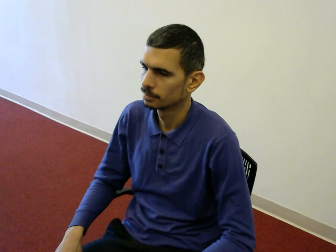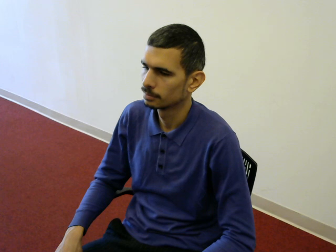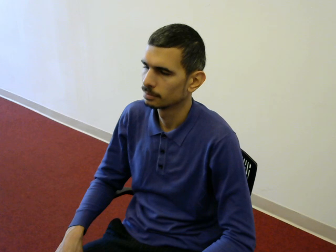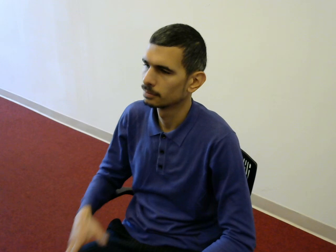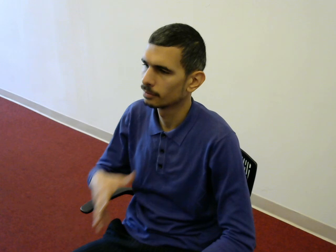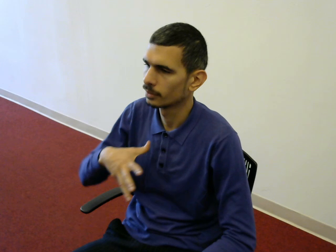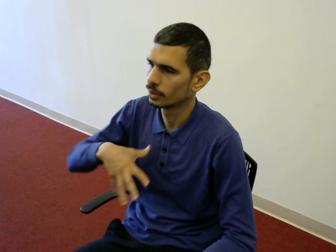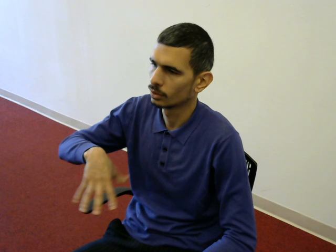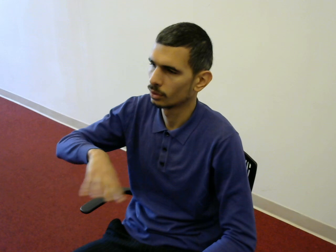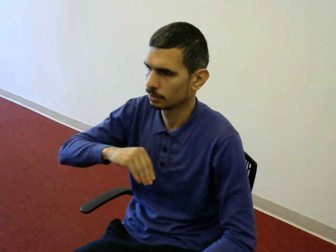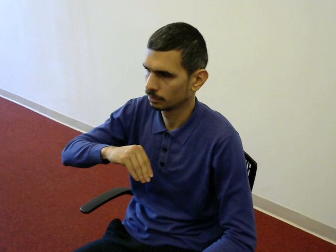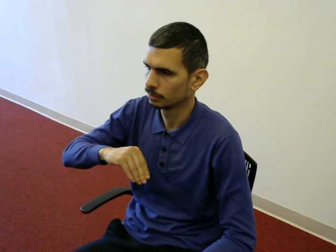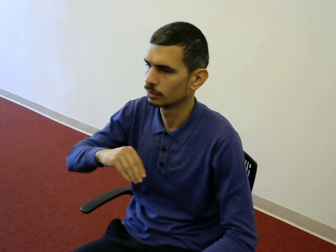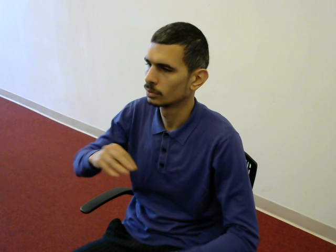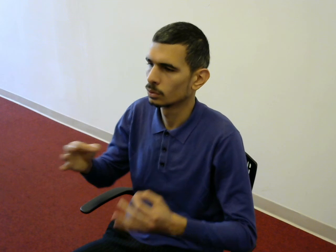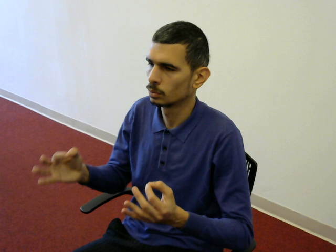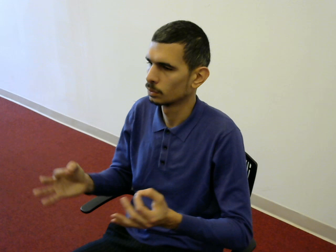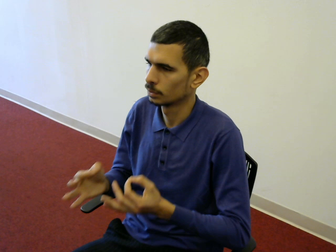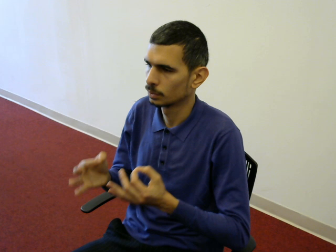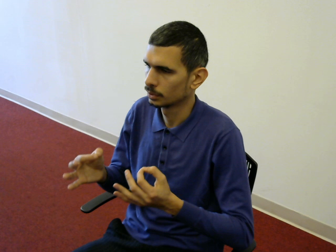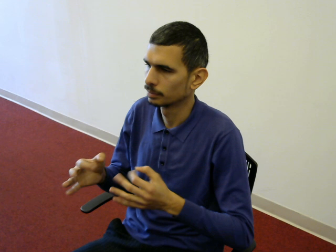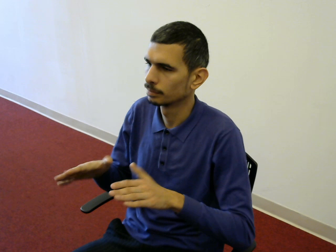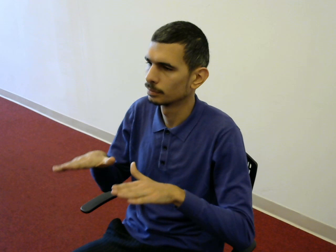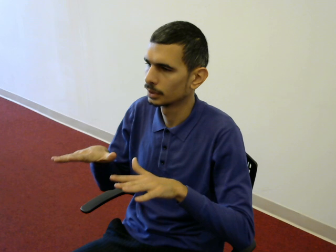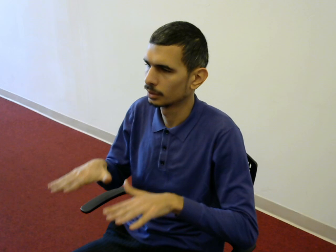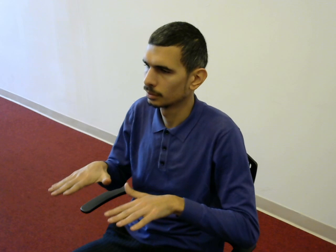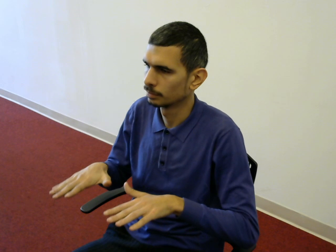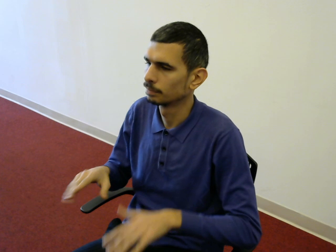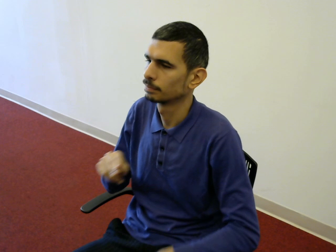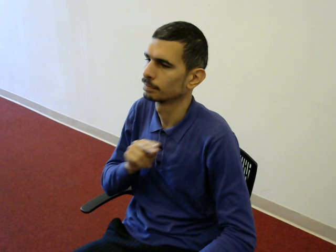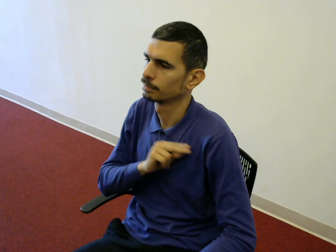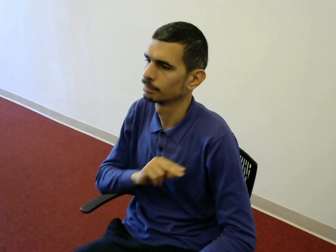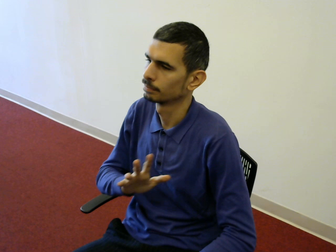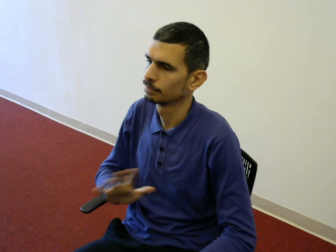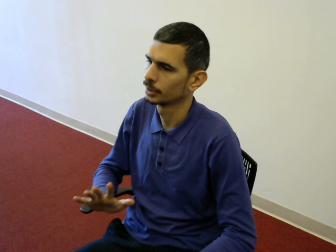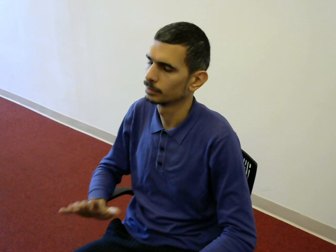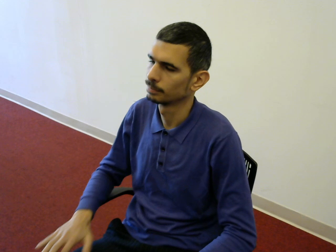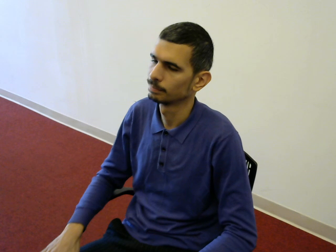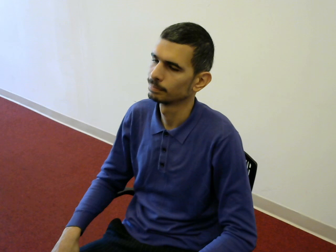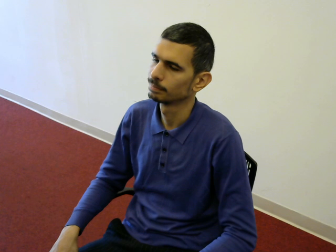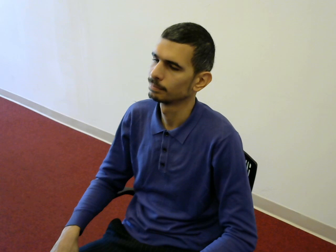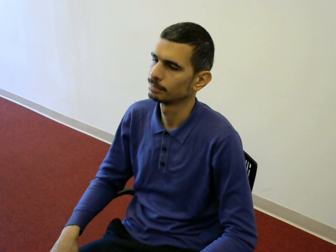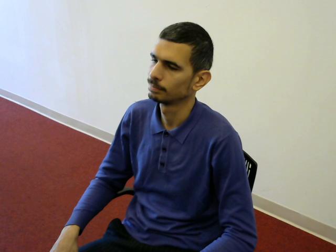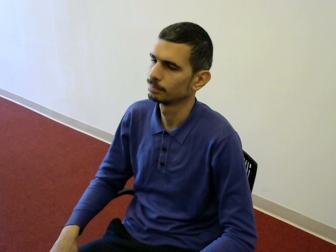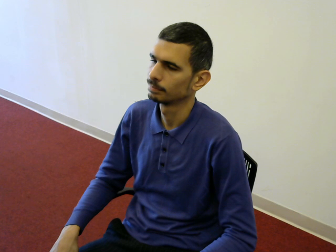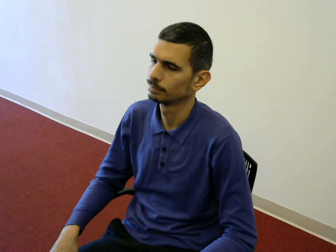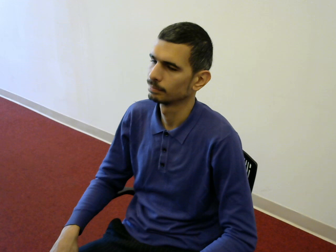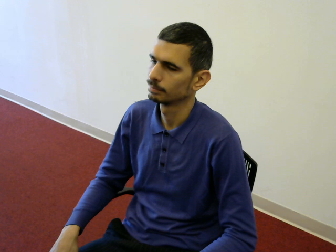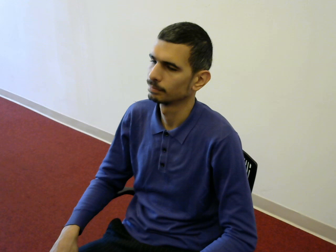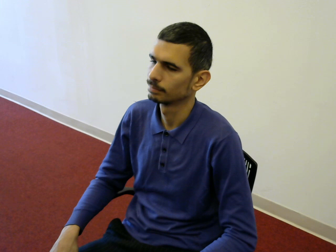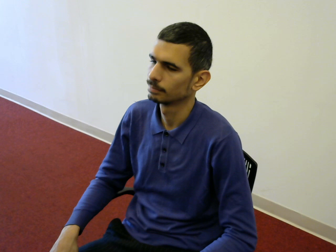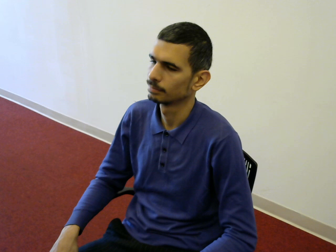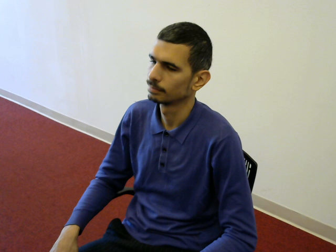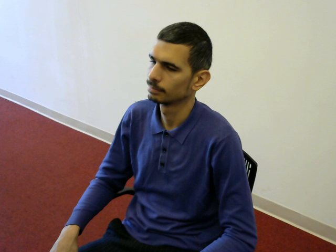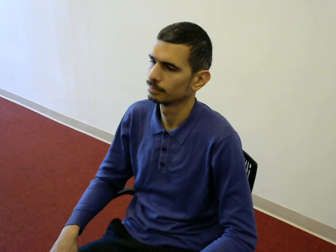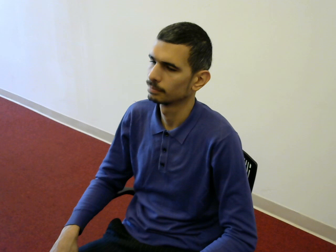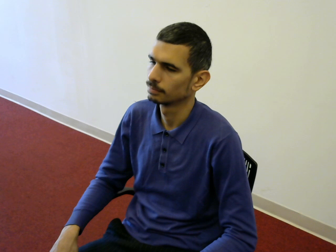Biz heç yerdə işləmirik